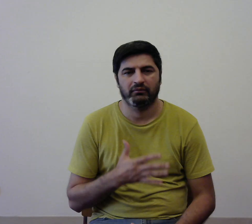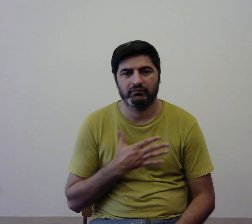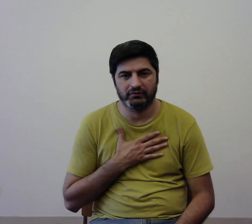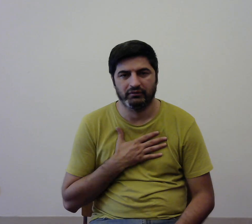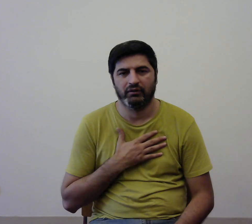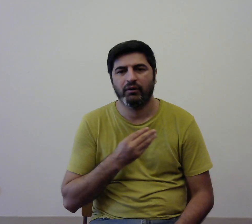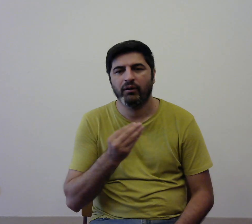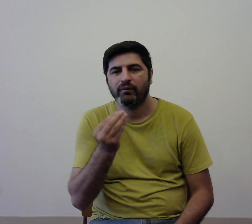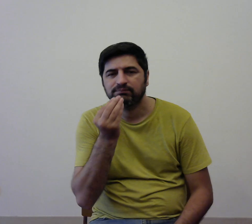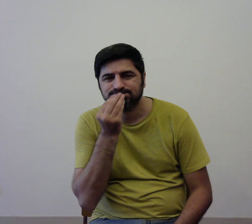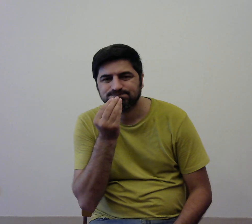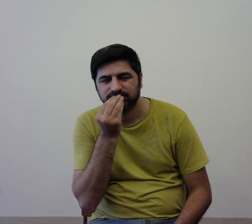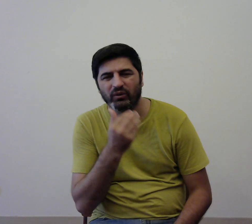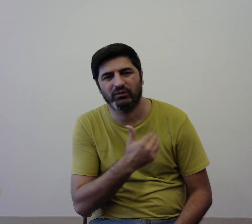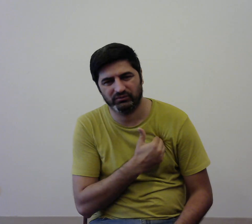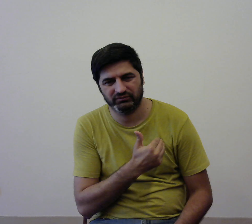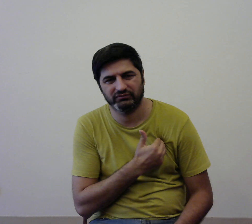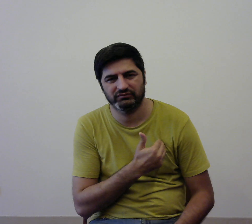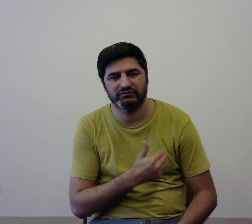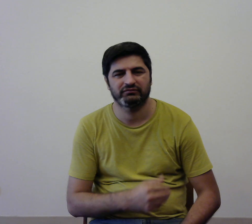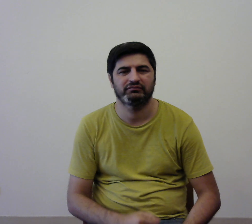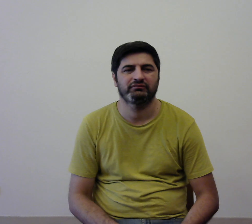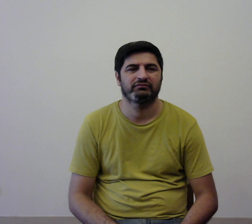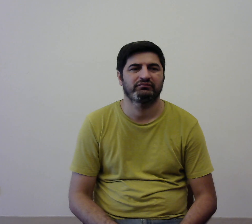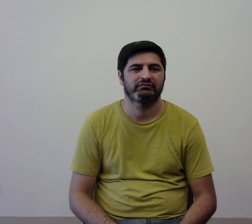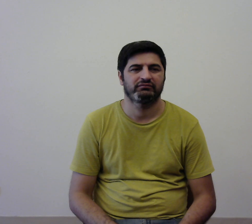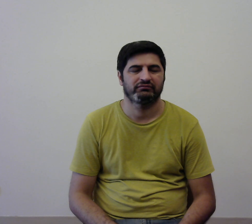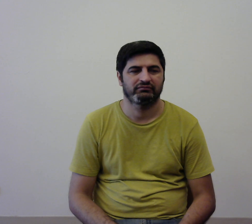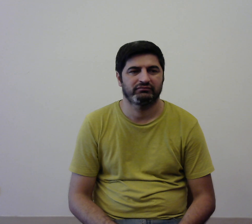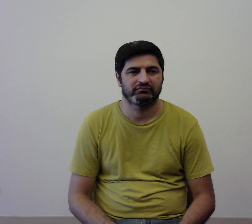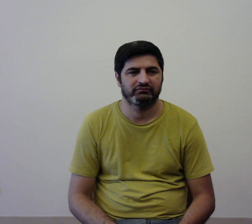Mən yemək istəyirəm